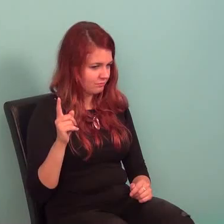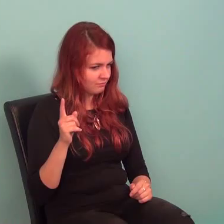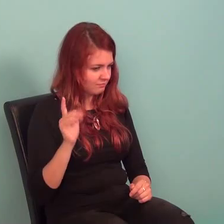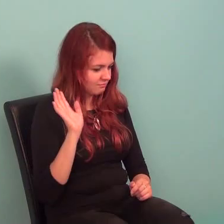Dobra.